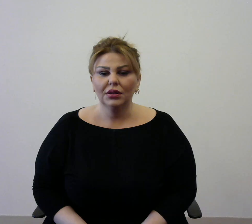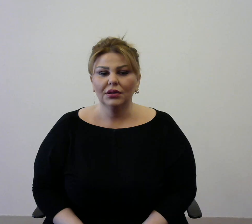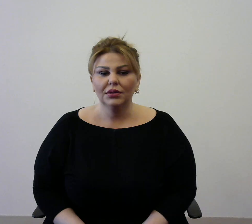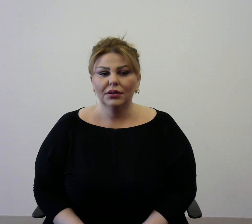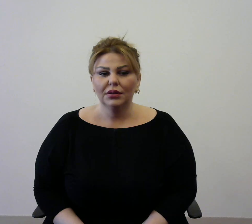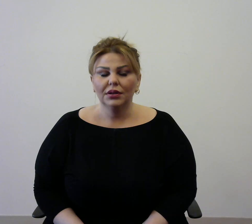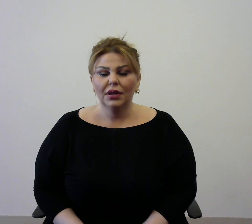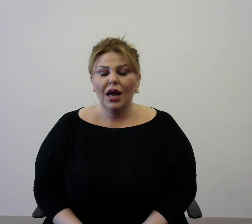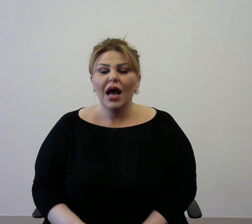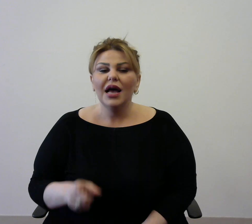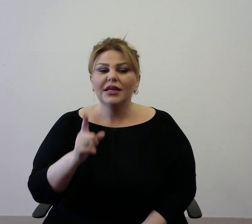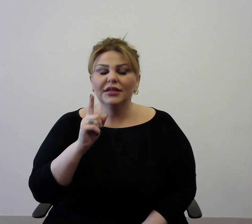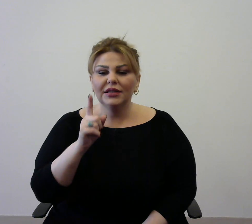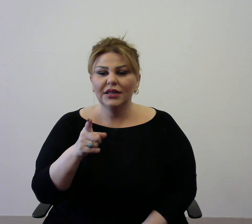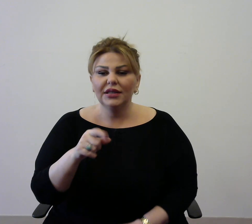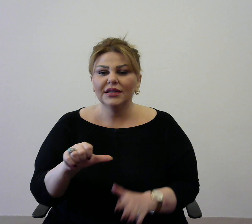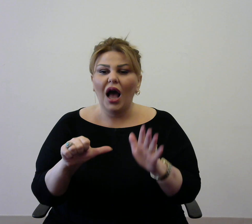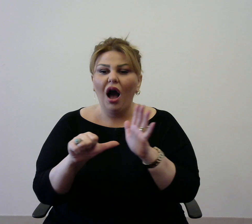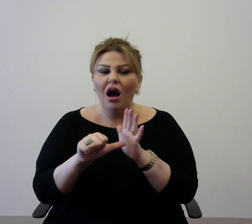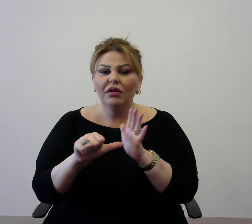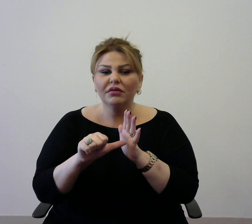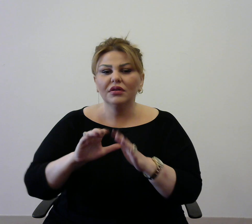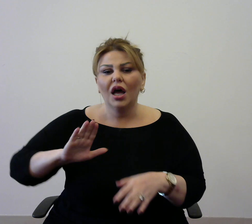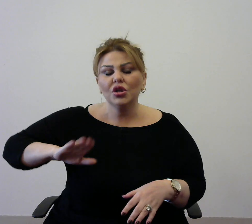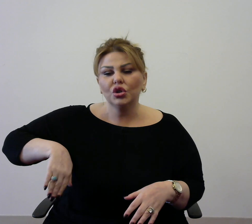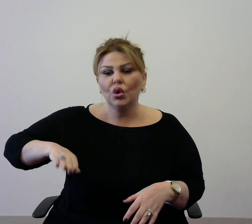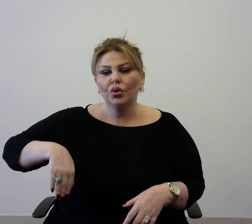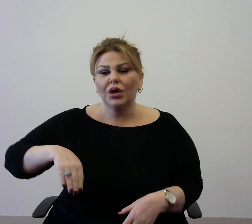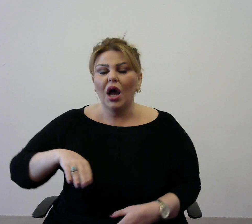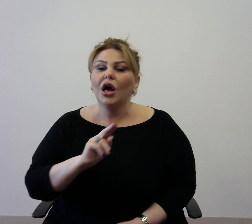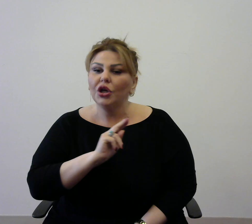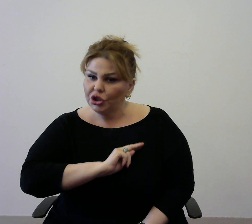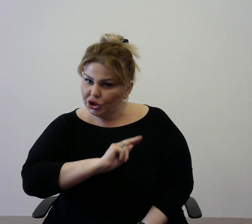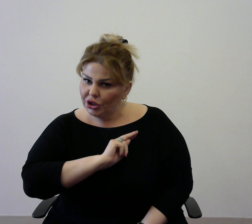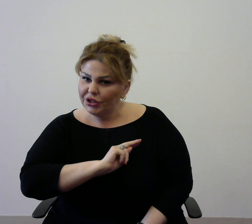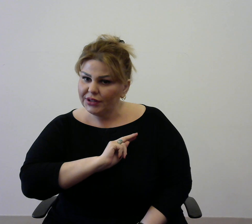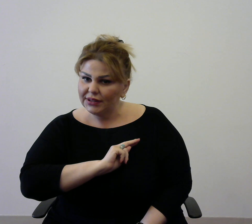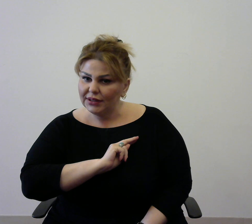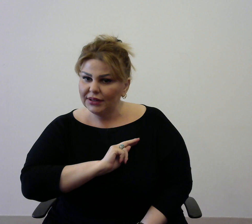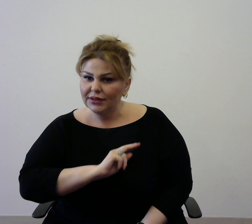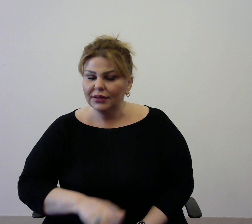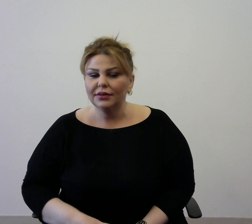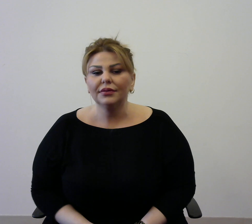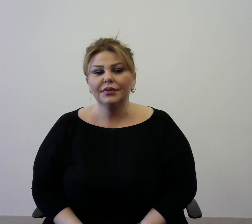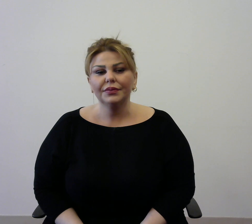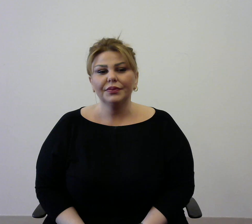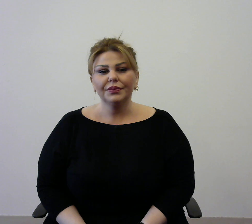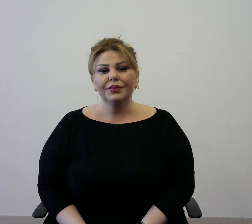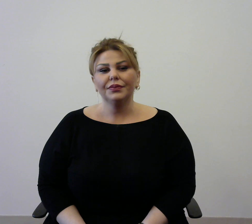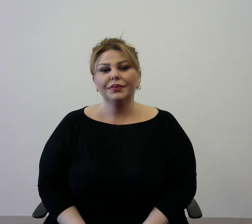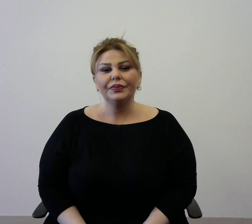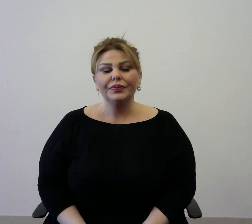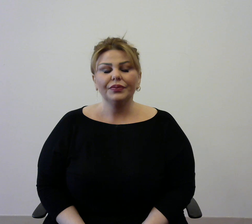Siz saat 6-dan sonra işləyirsiz?